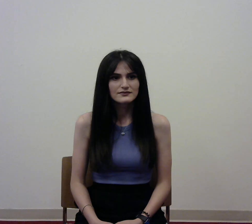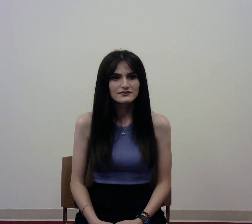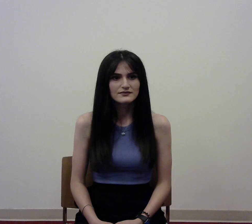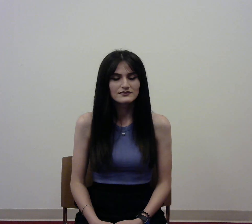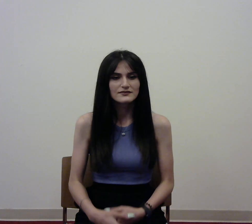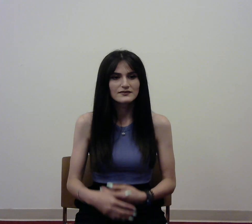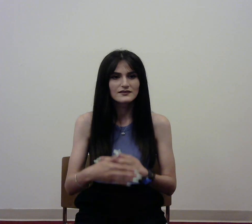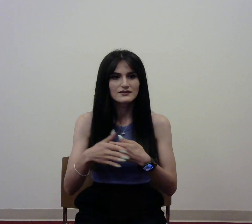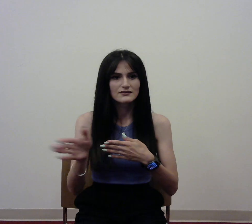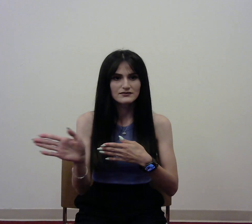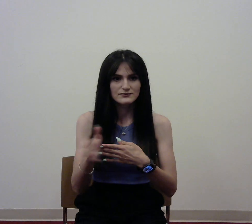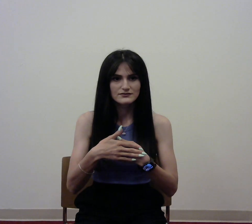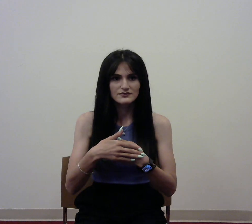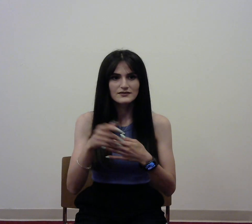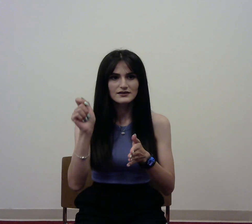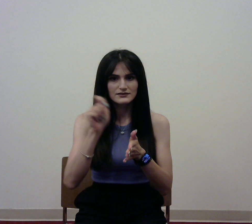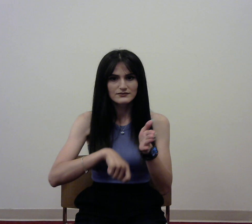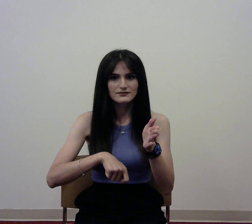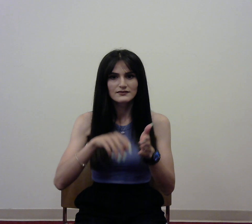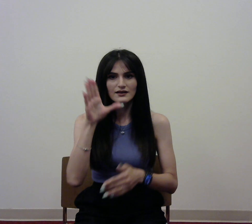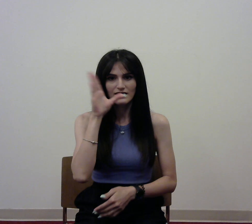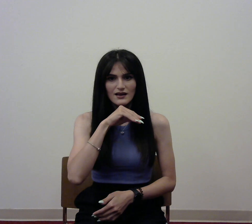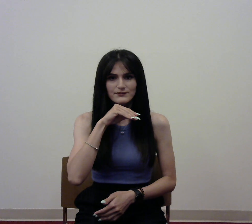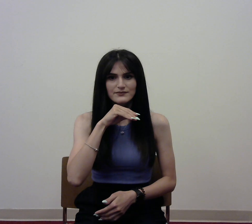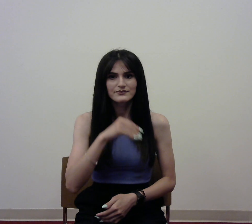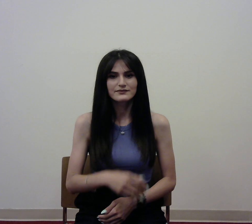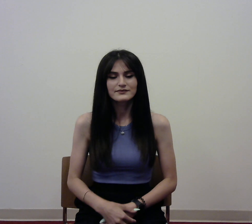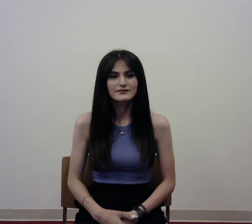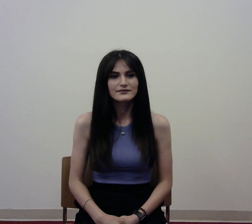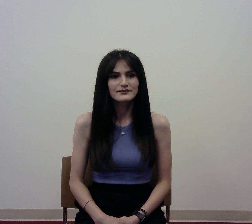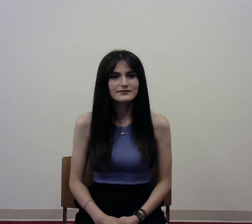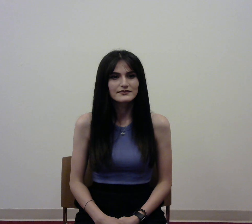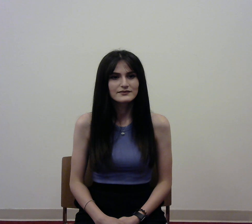Qapını bağlaya bilərsinizmi?